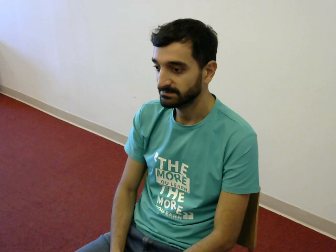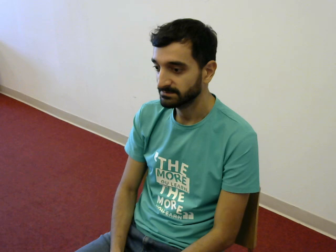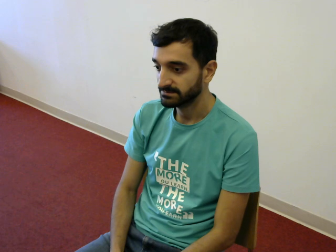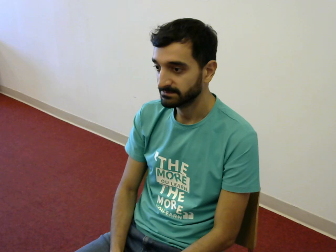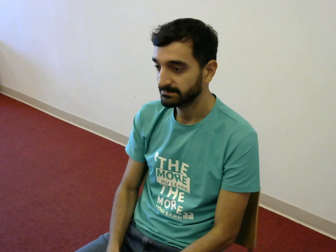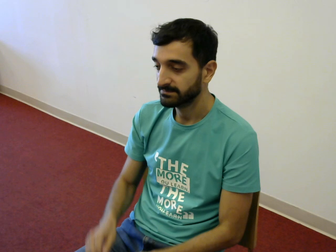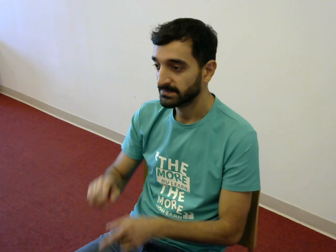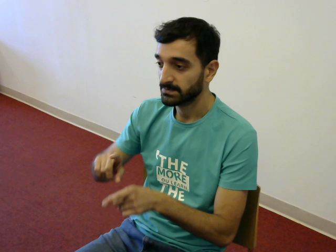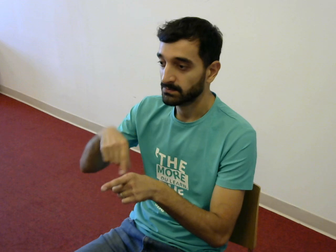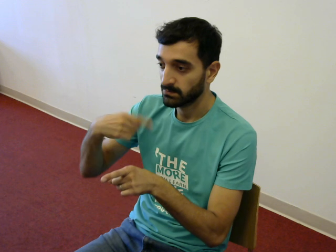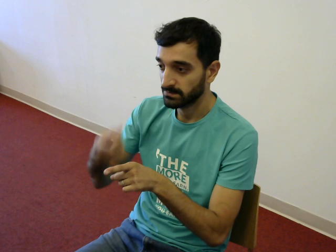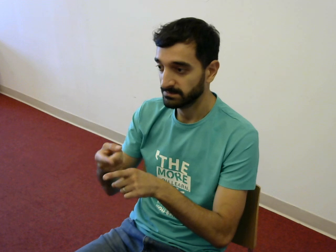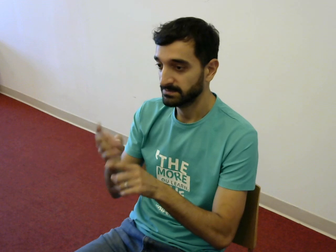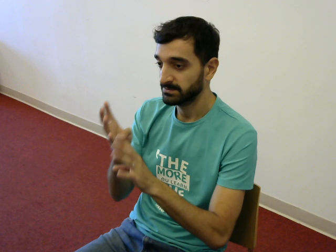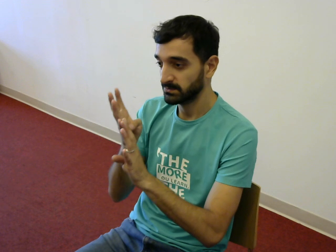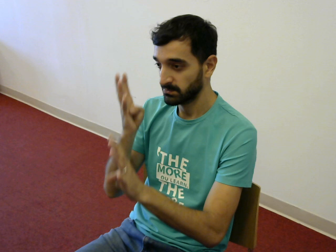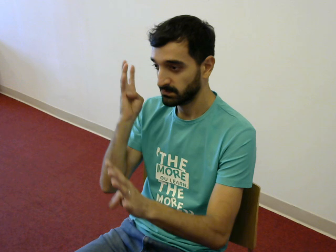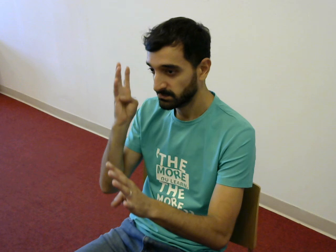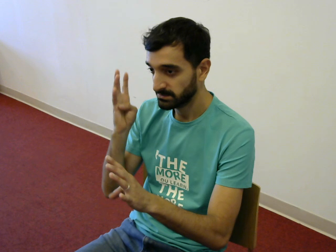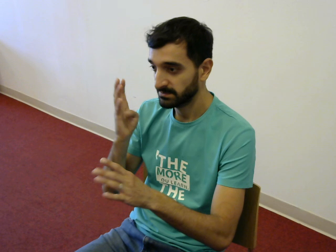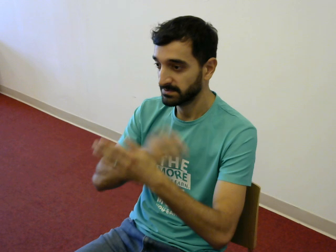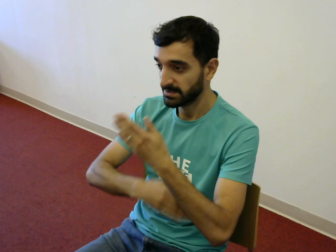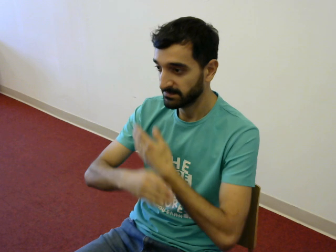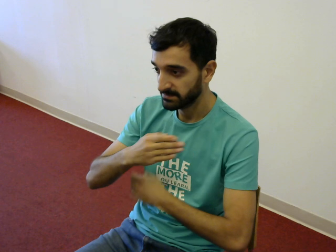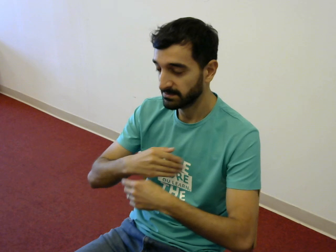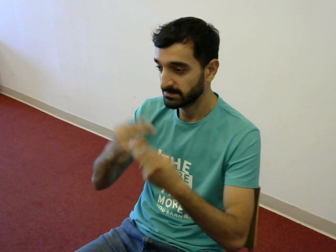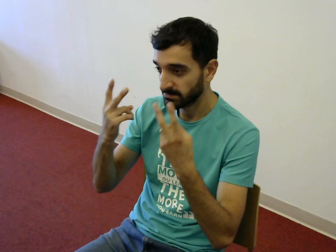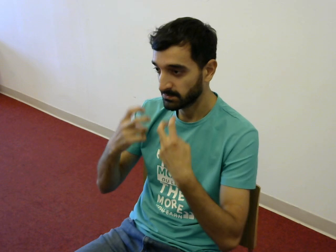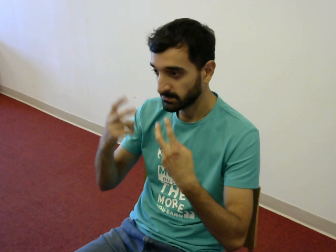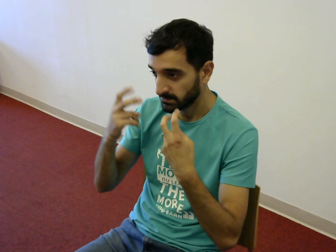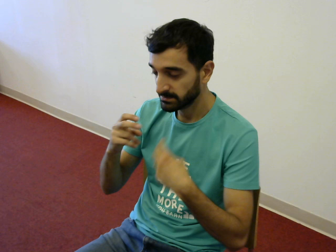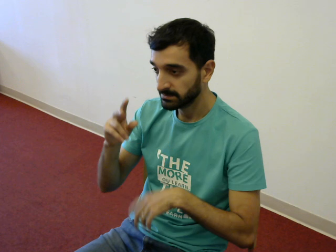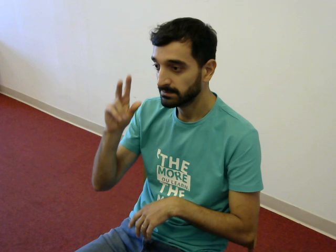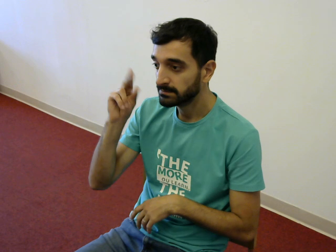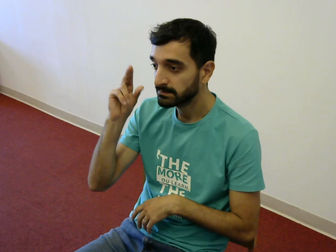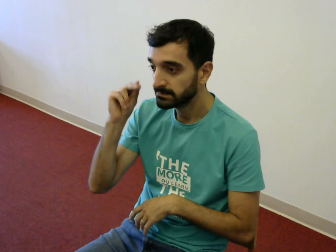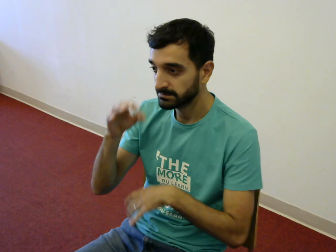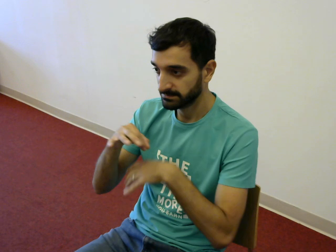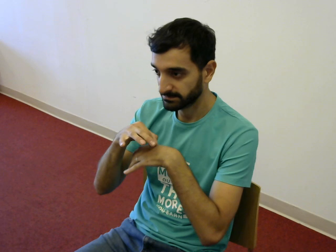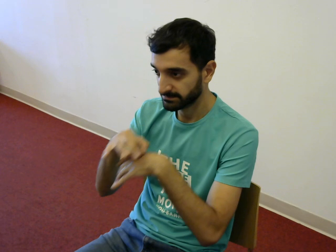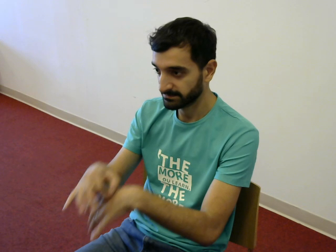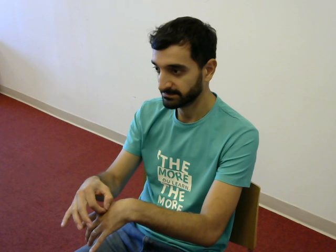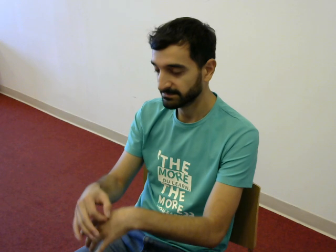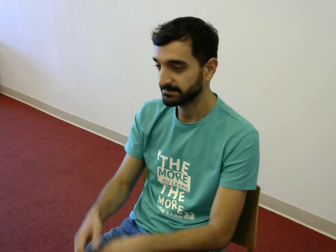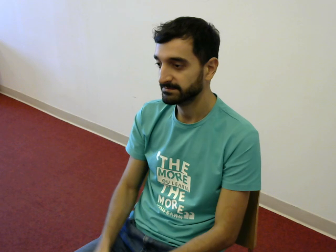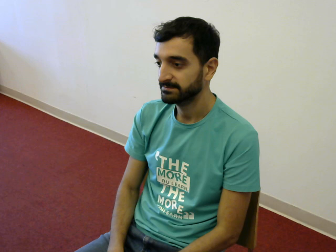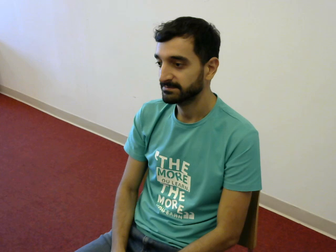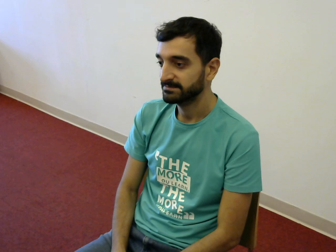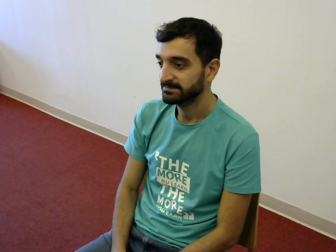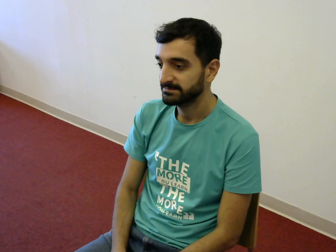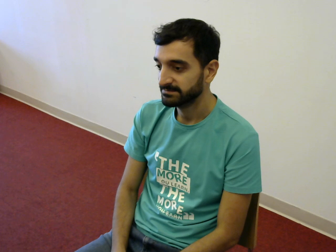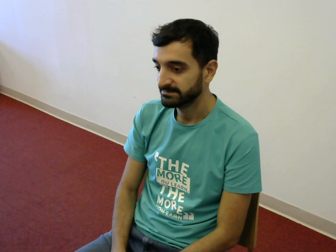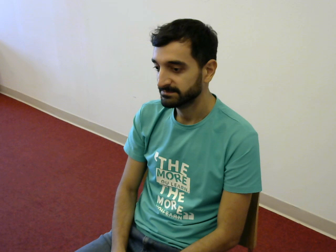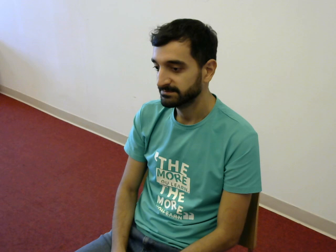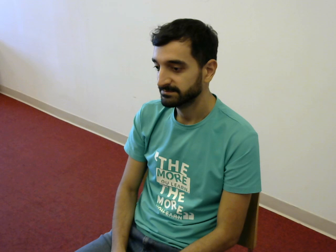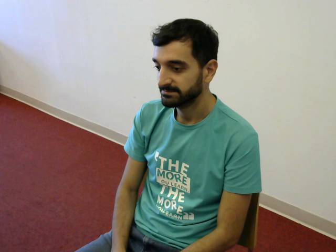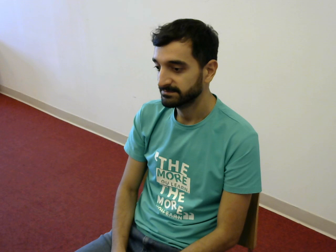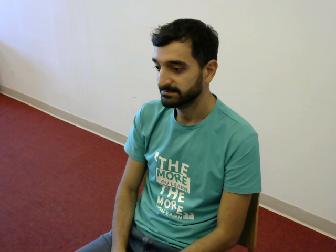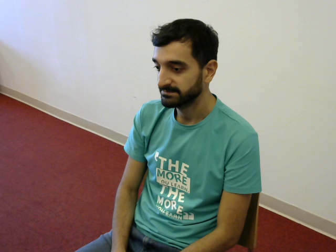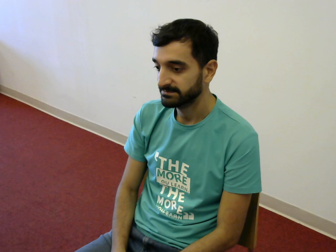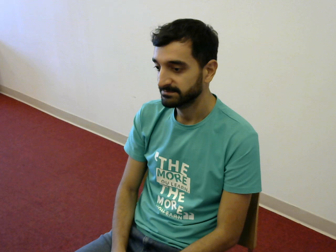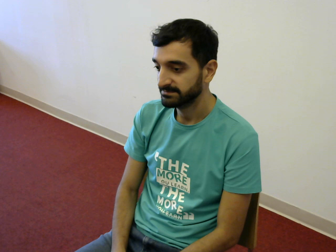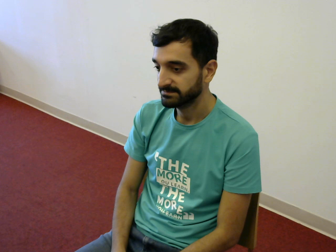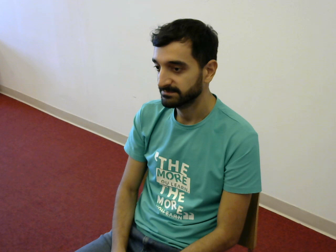Növbəti əlillik müayinəsi nə zaman keçiriləcək?